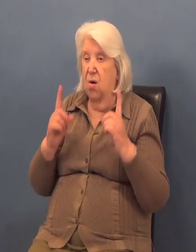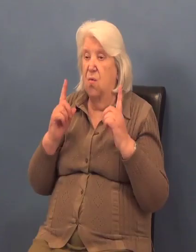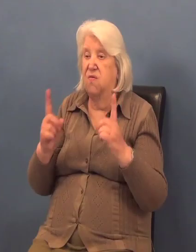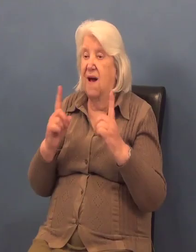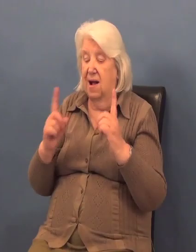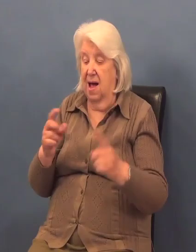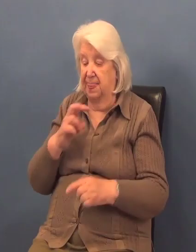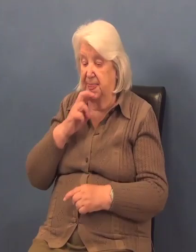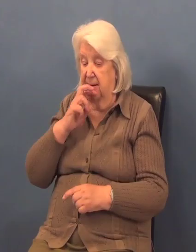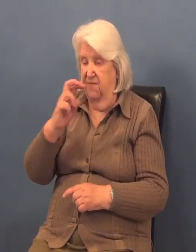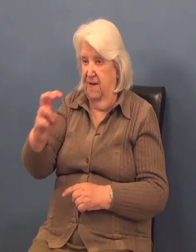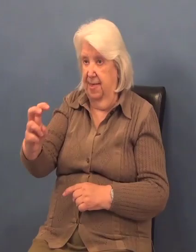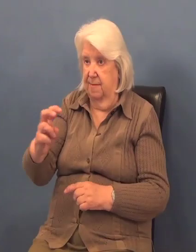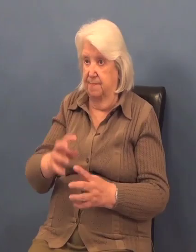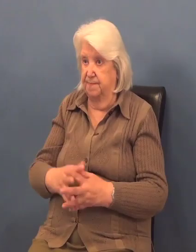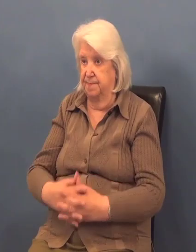Uwaga na tramwaj.